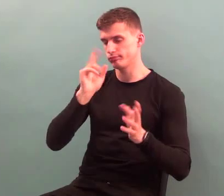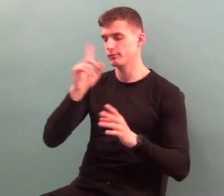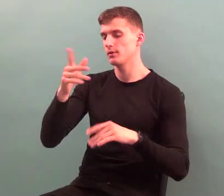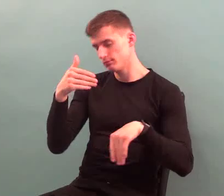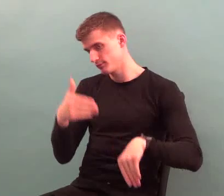Zasypia.